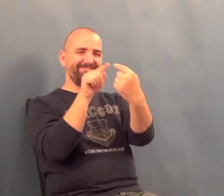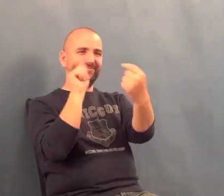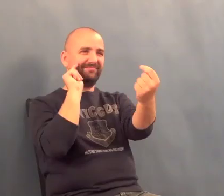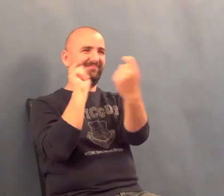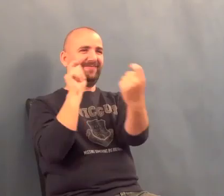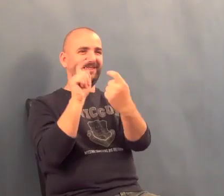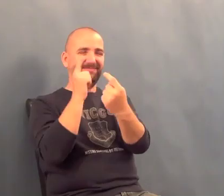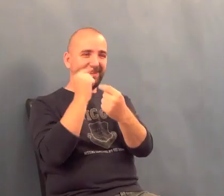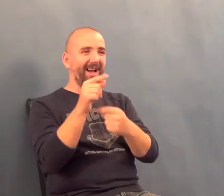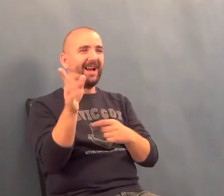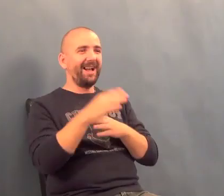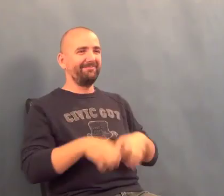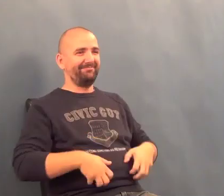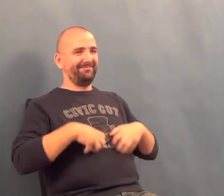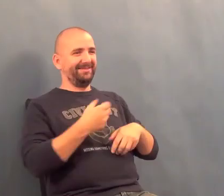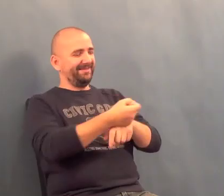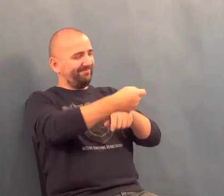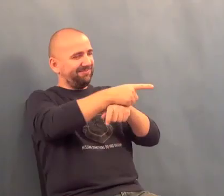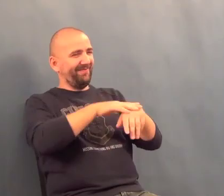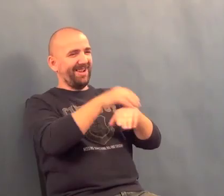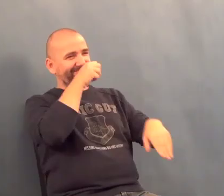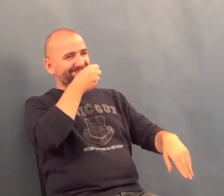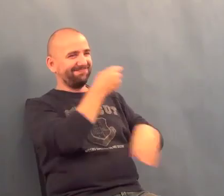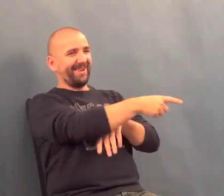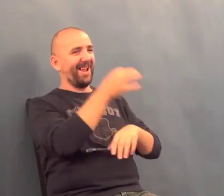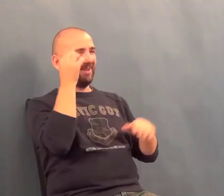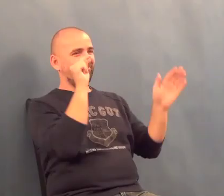Dotykają się nosami, a ryba się wścieka i wypluwa na niego wodę.